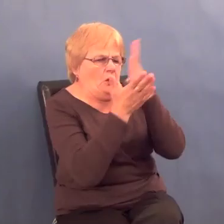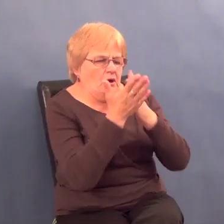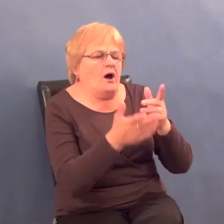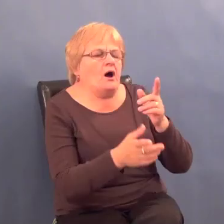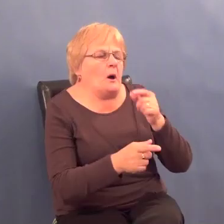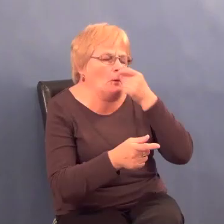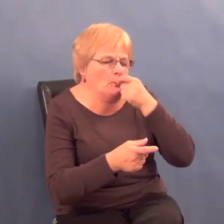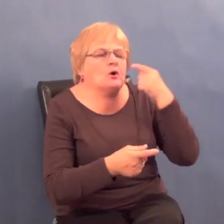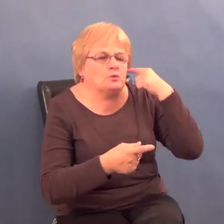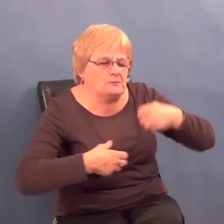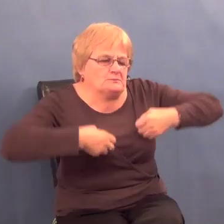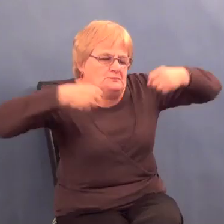A Charlie Chaplin posłuchał jej i zdejmuje plecak.